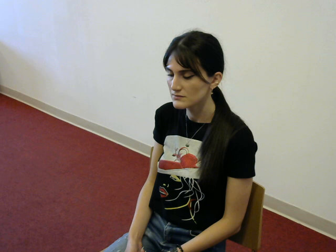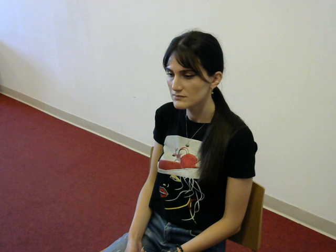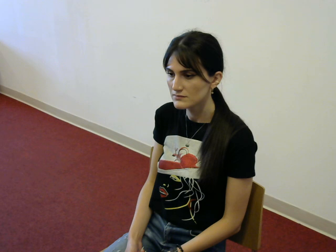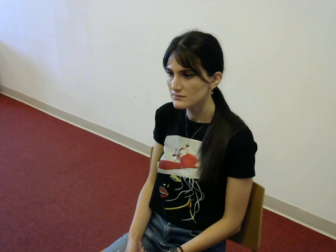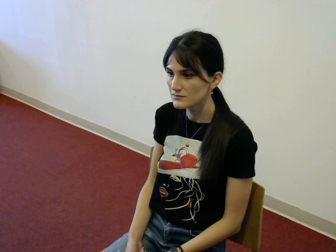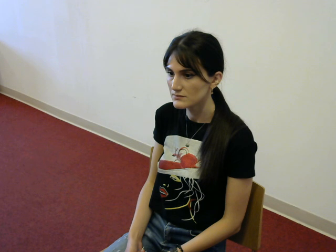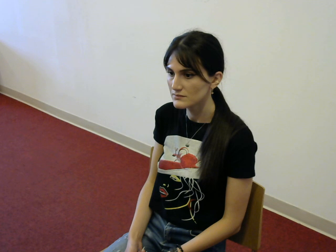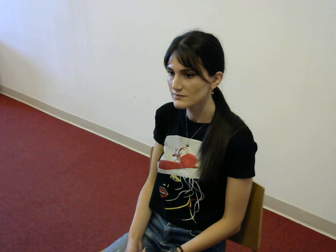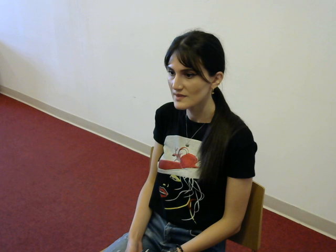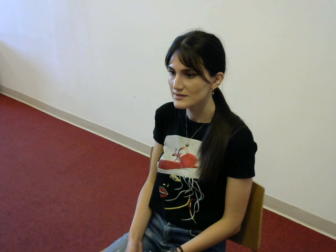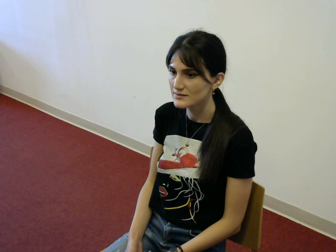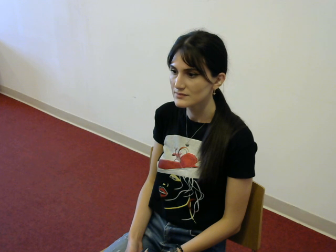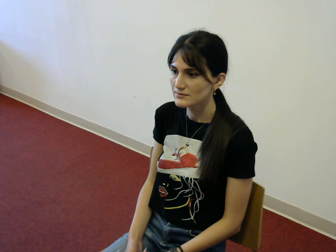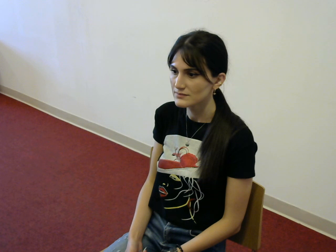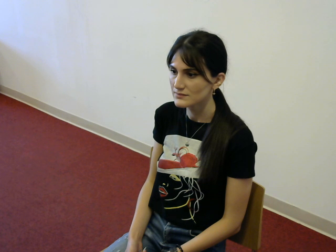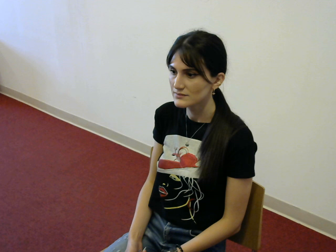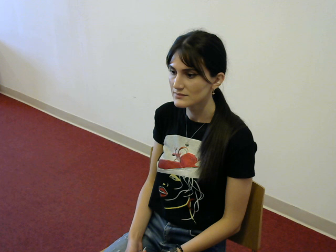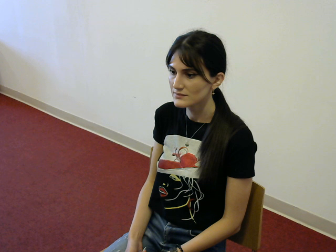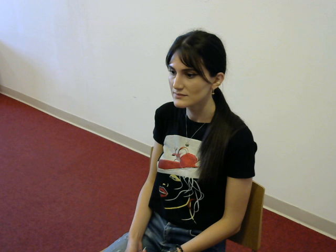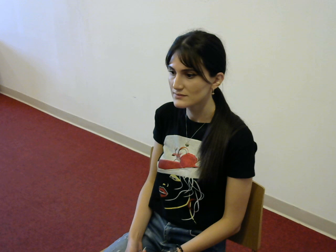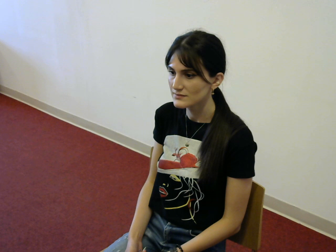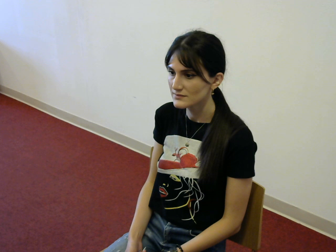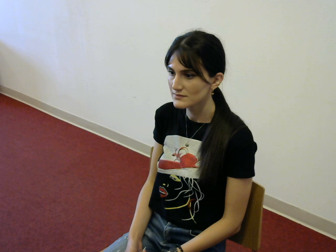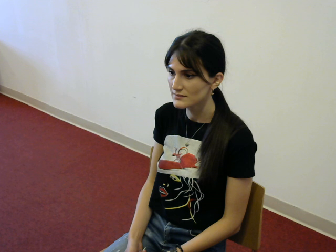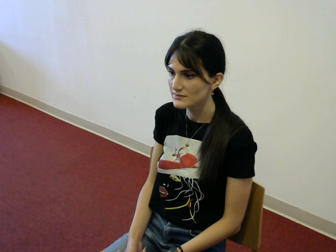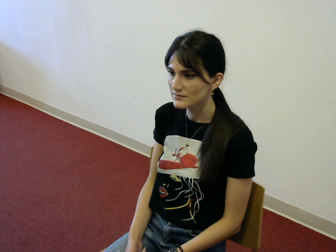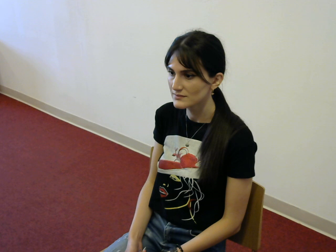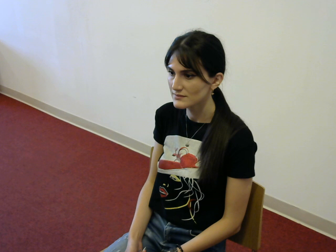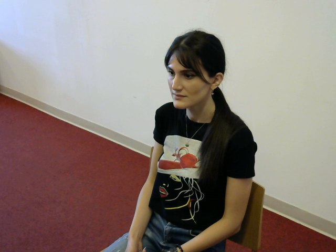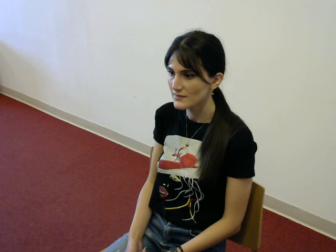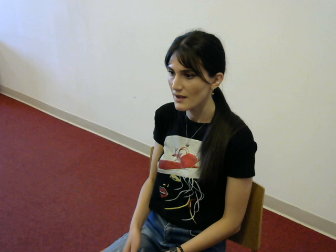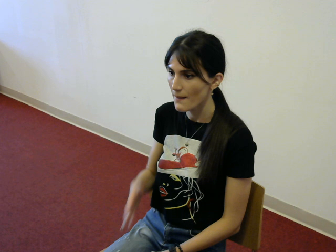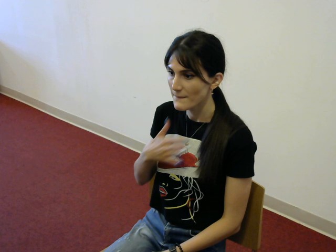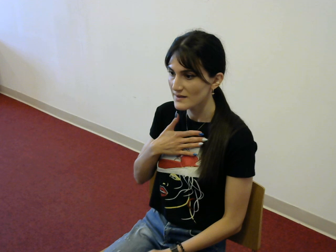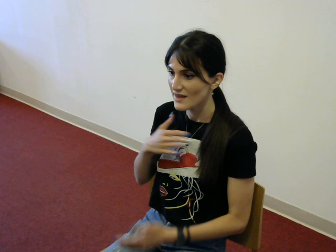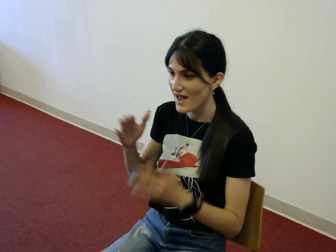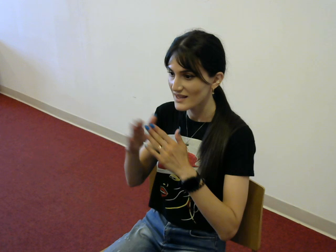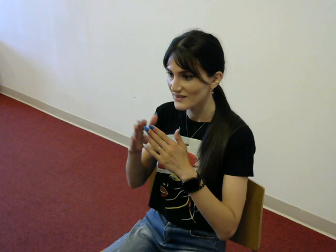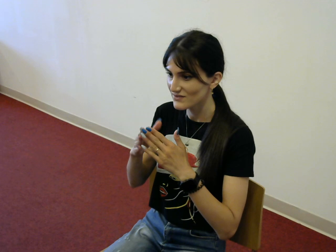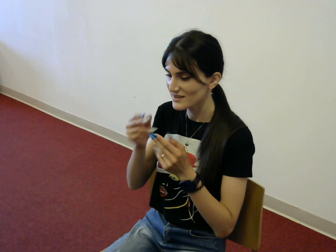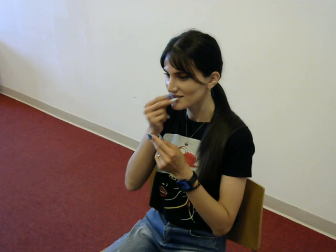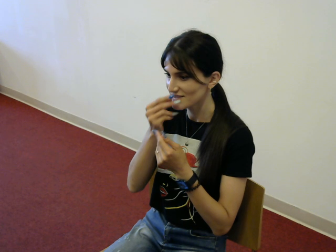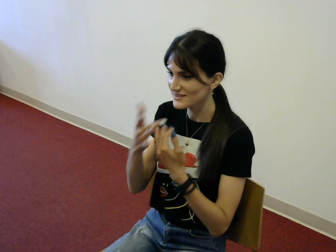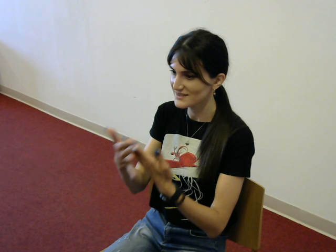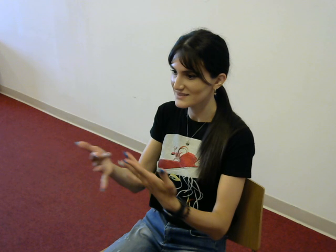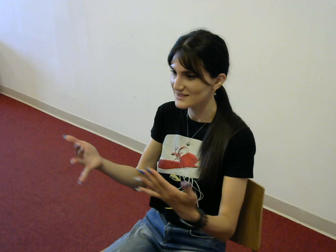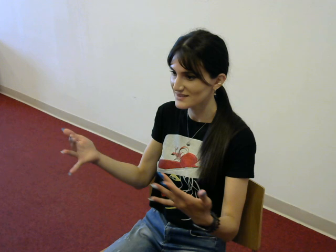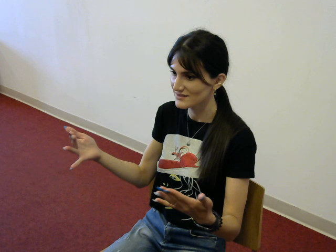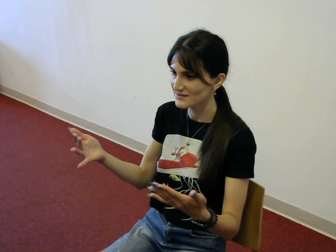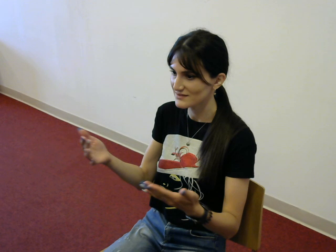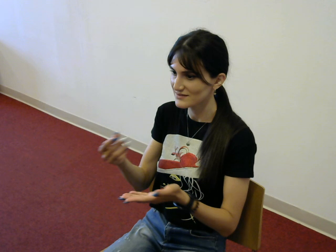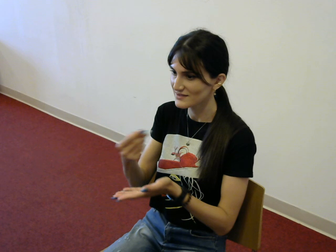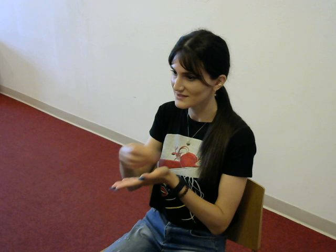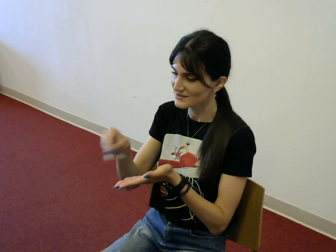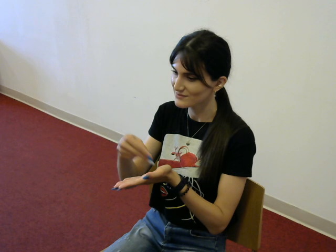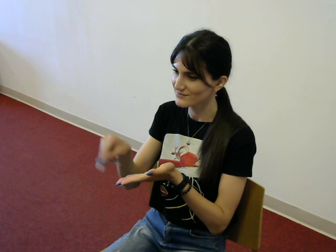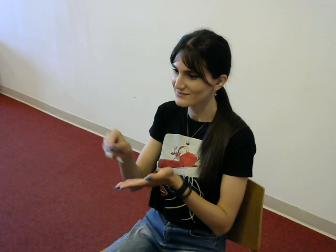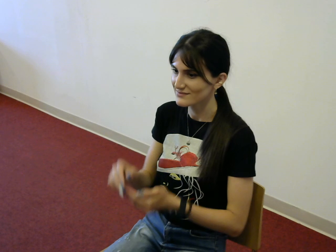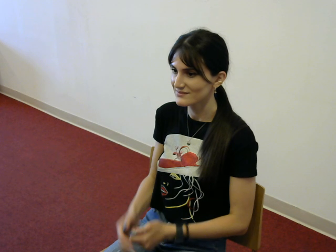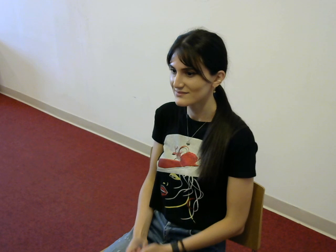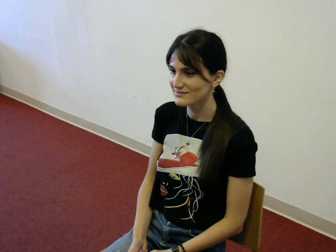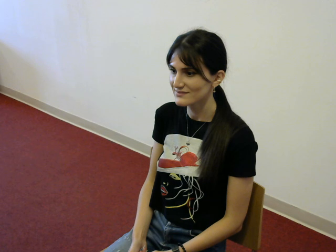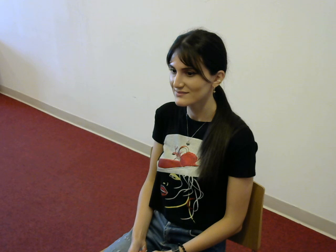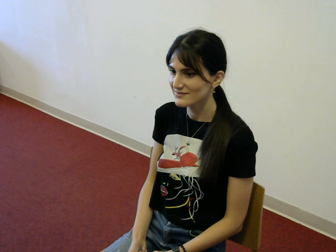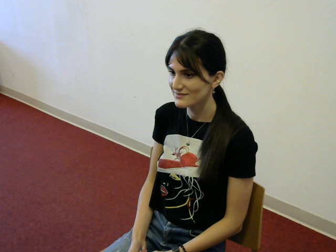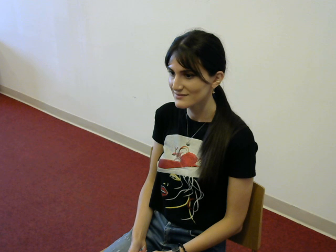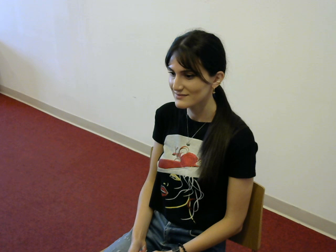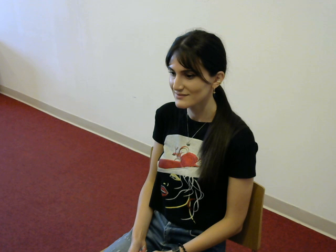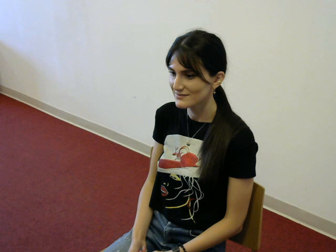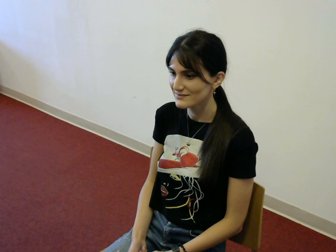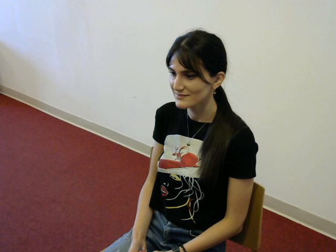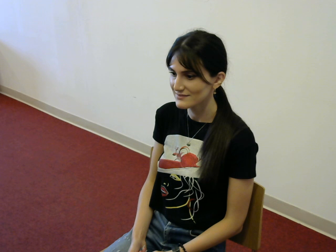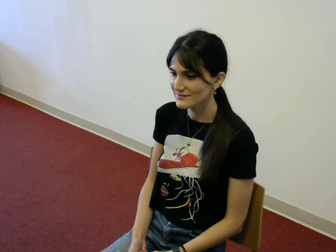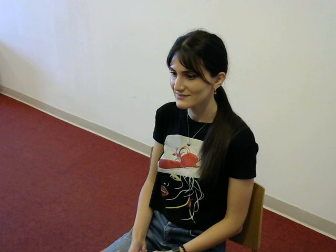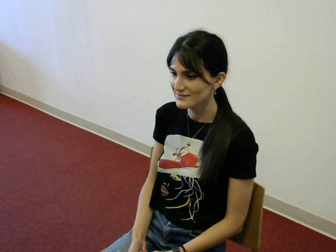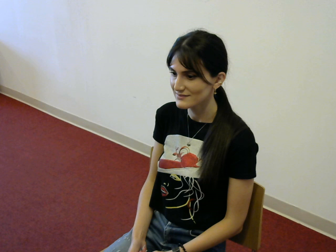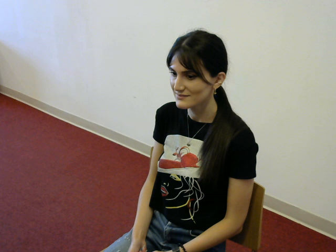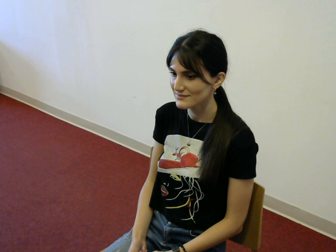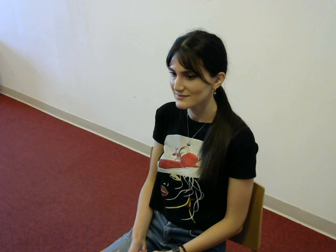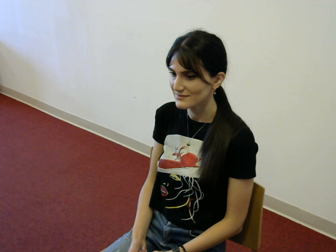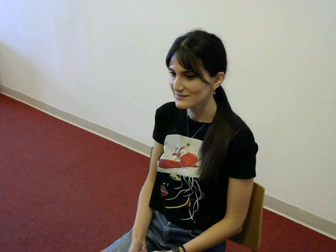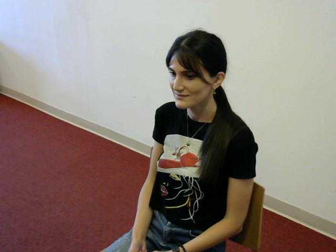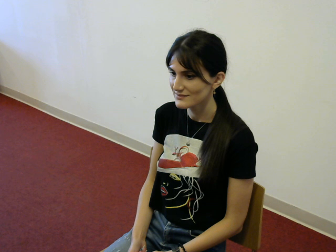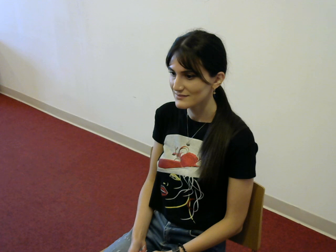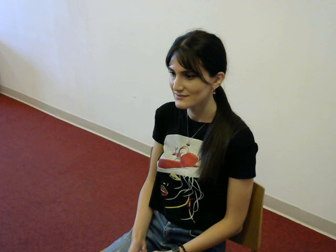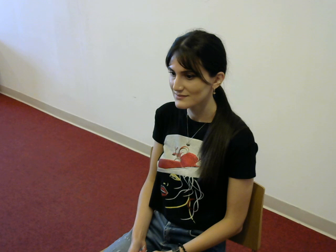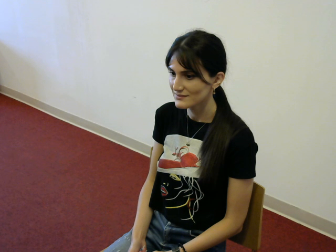Mən evə ərzaq almalıyam